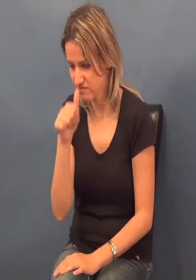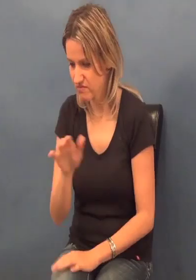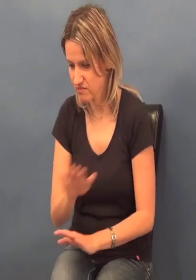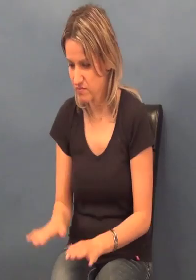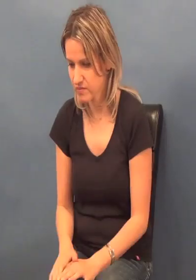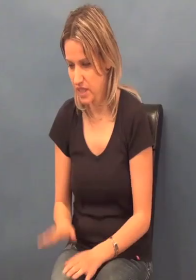Nie możesz.